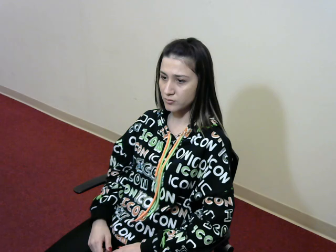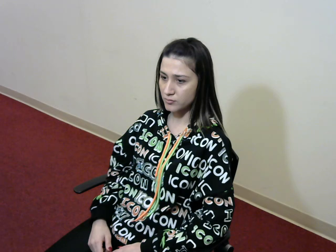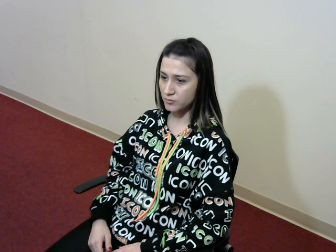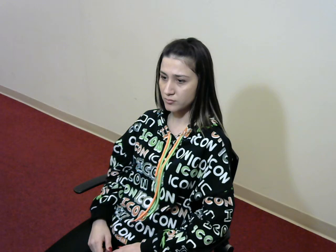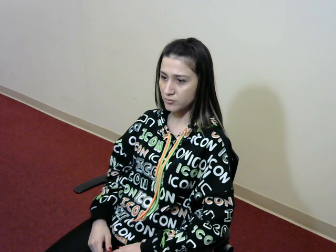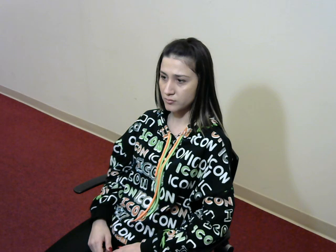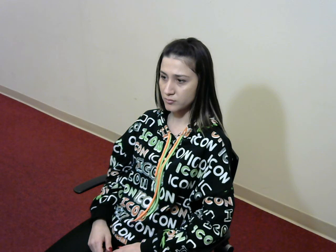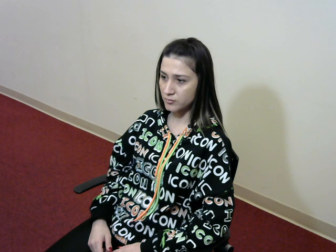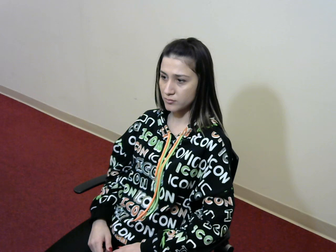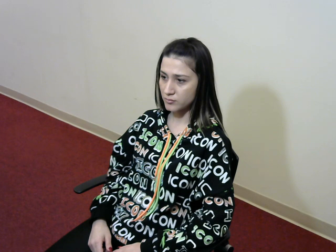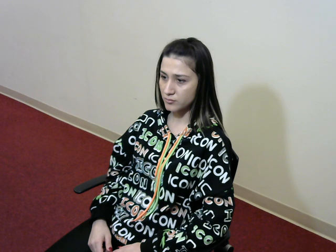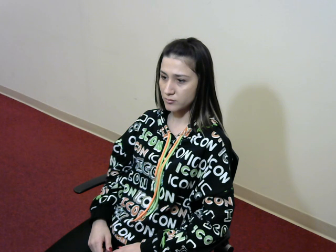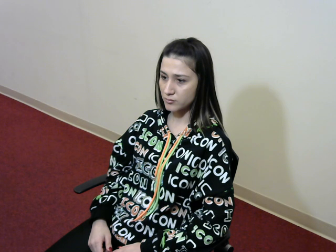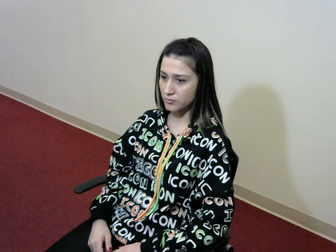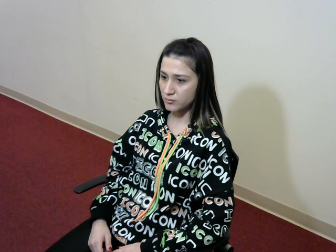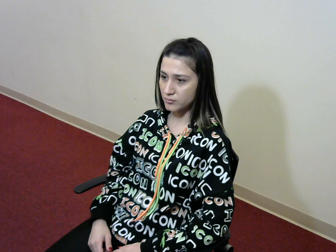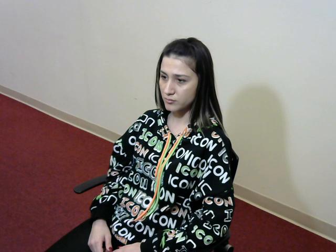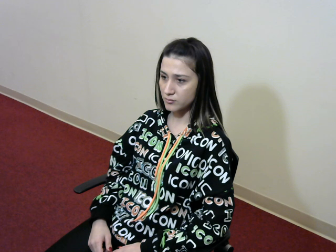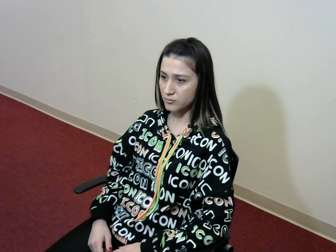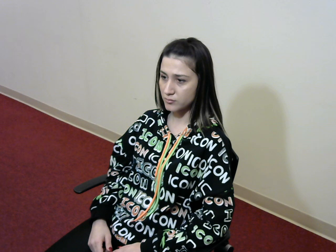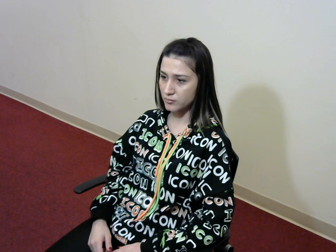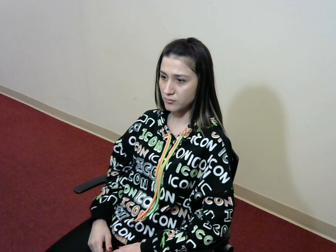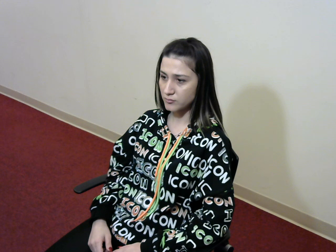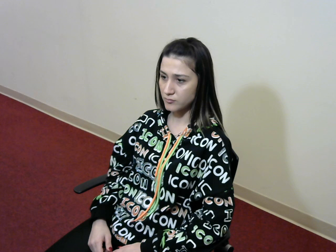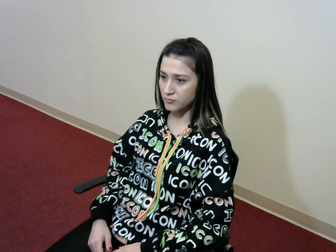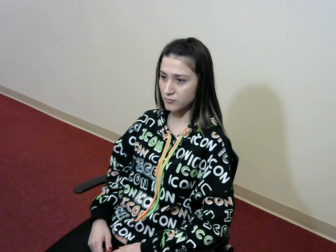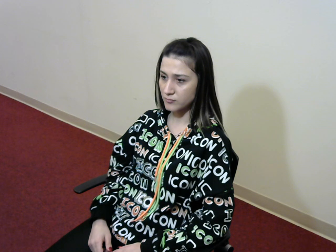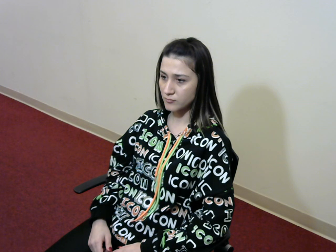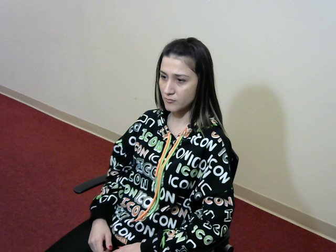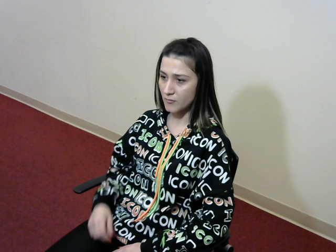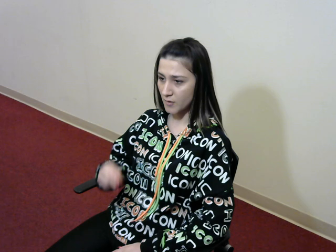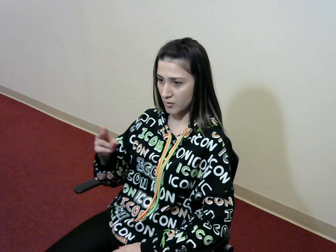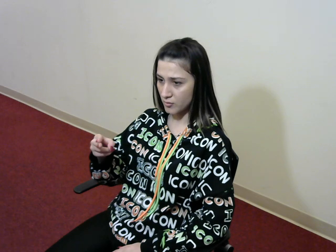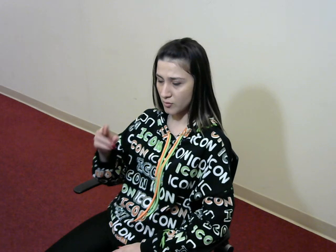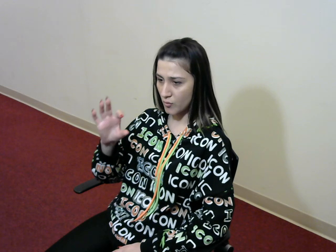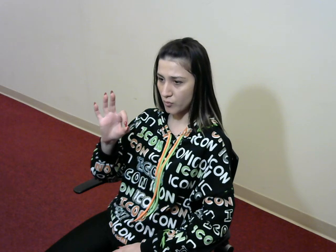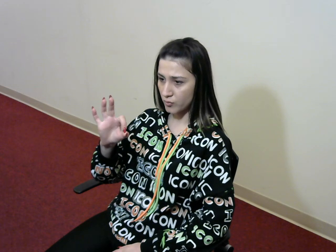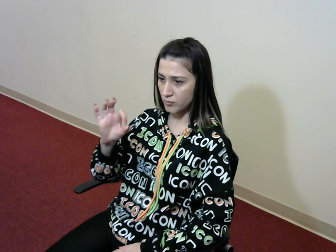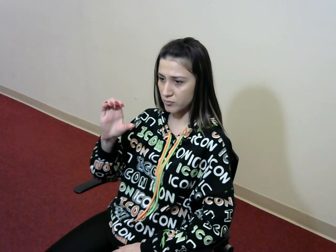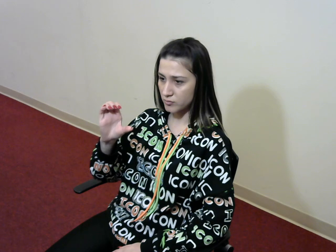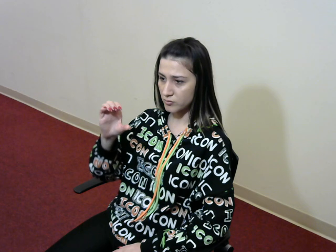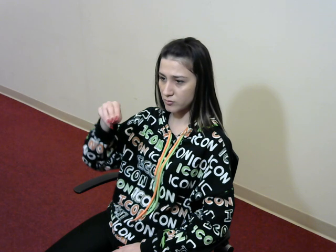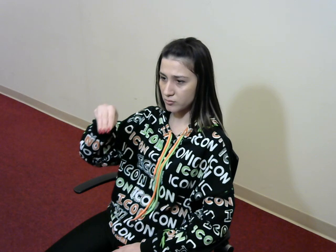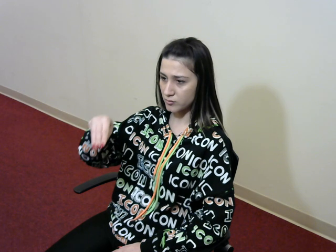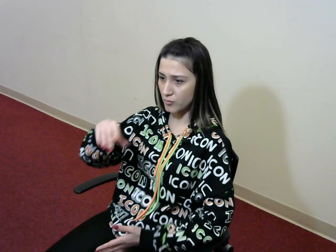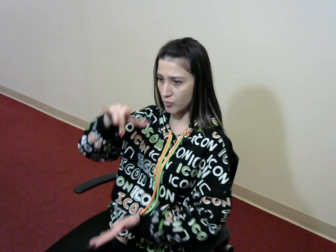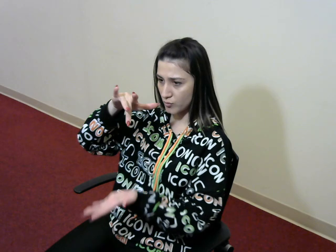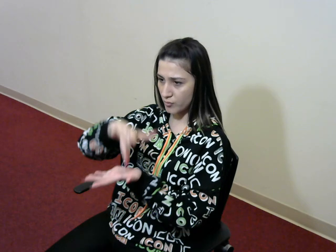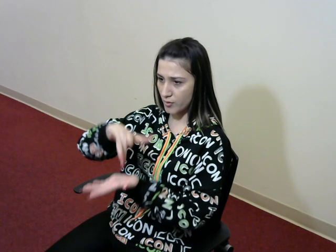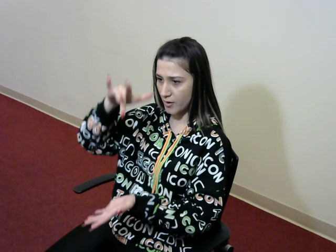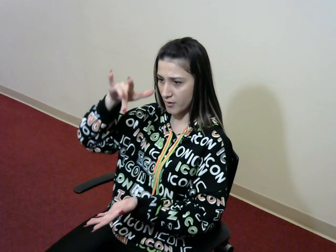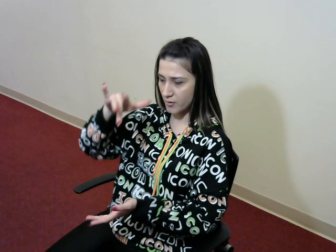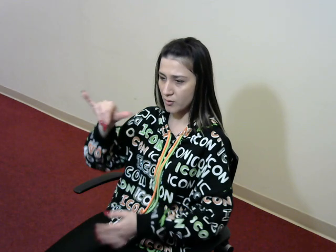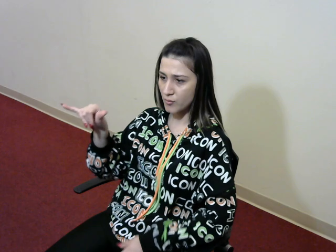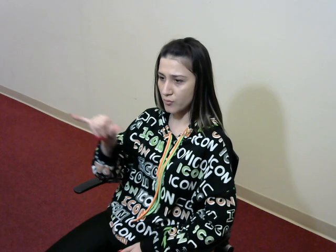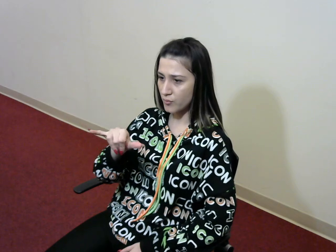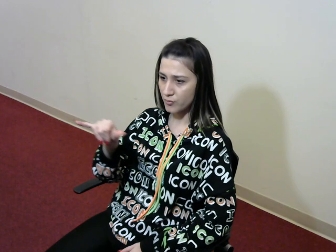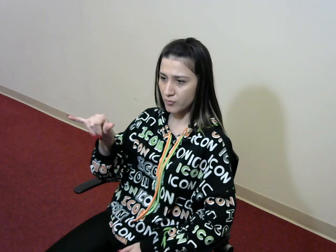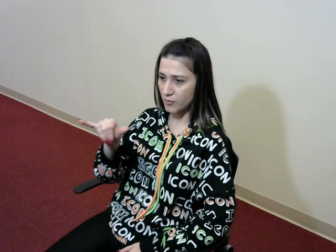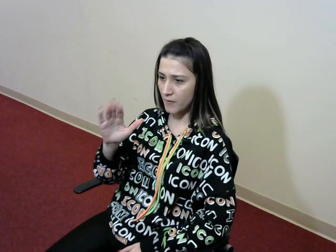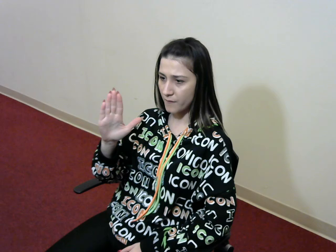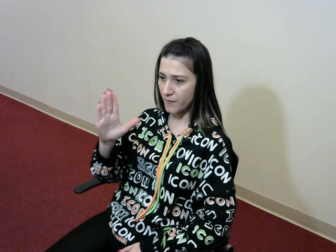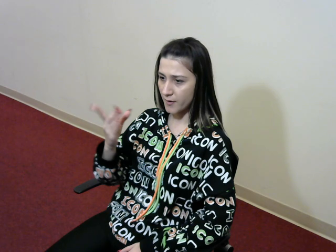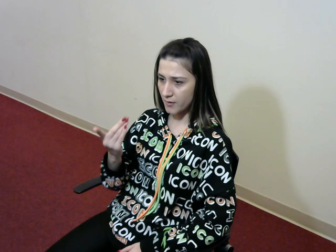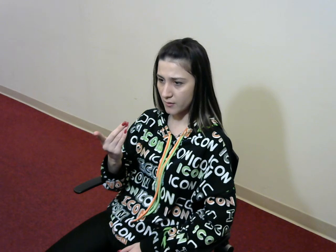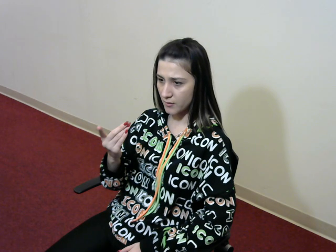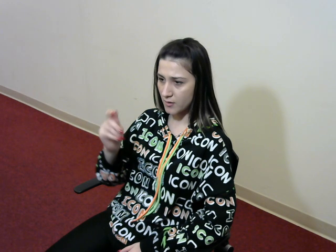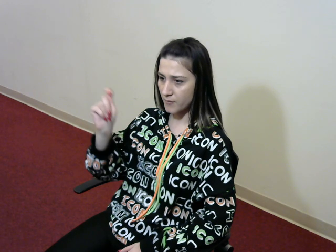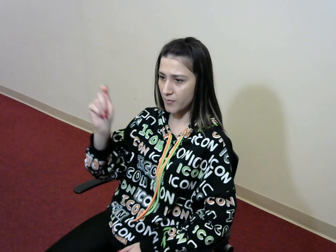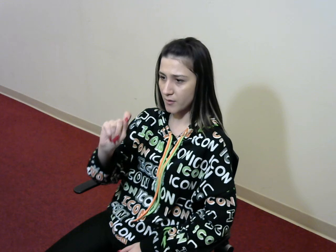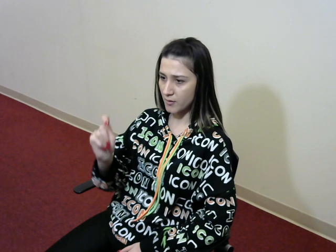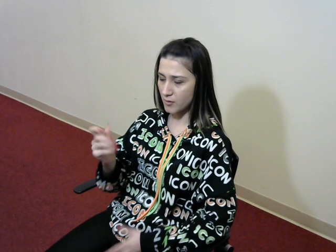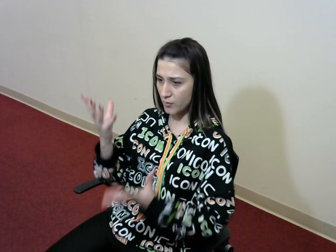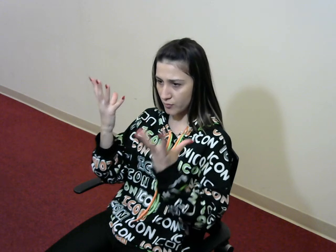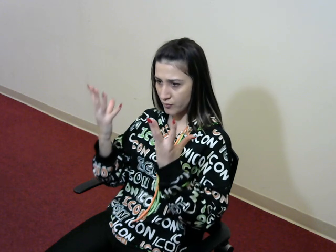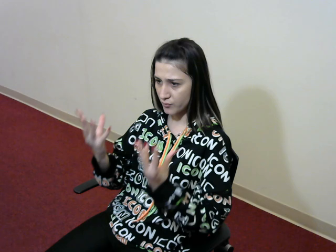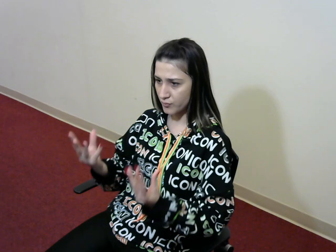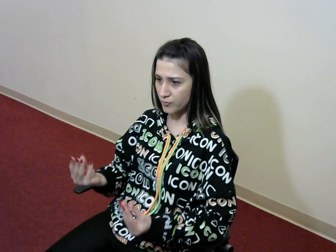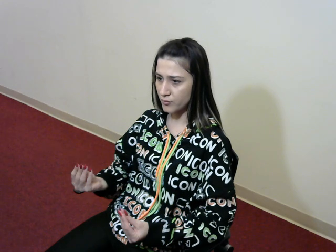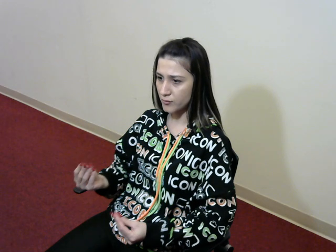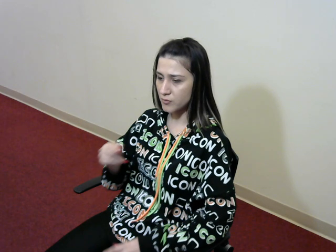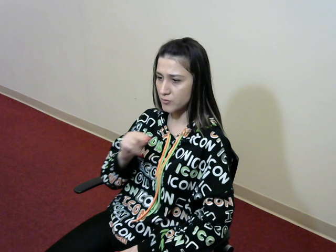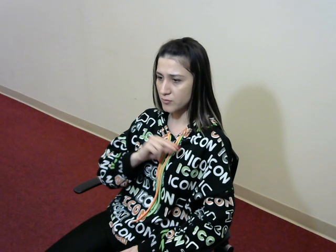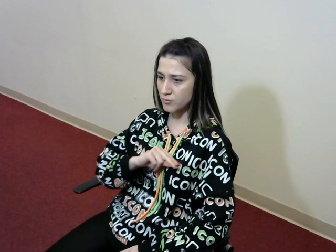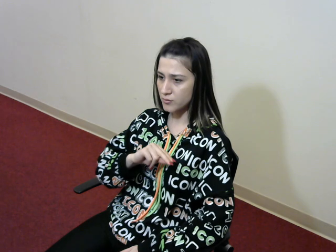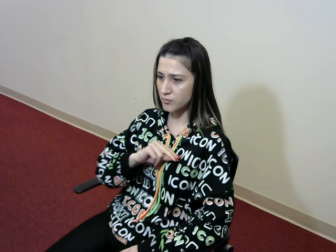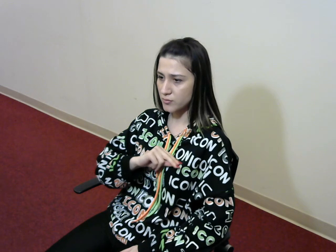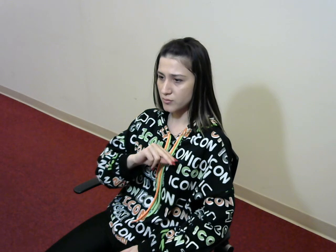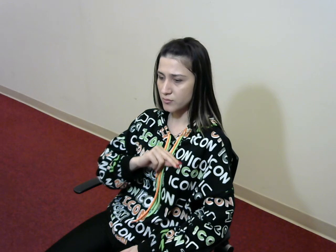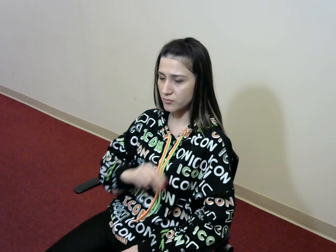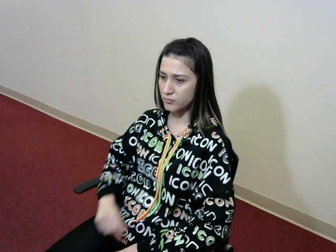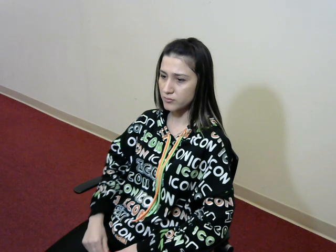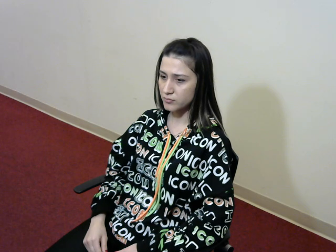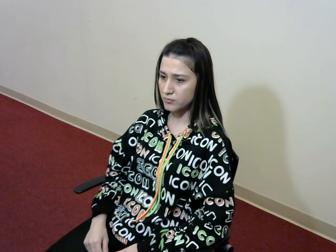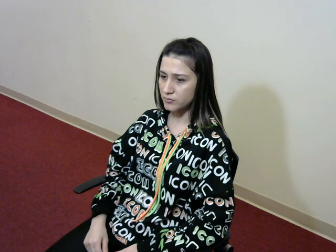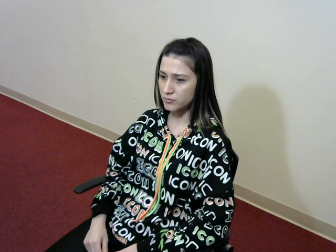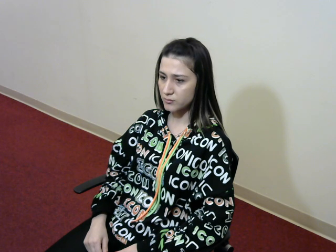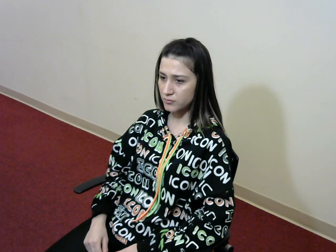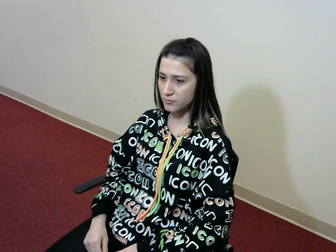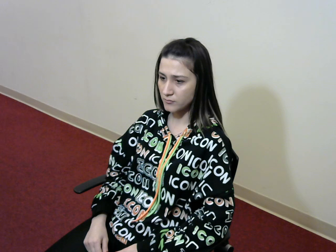DOST mərkəzləri şənbə və bazar günü işləyirmi?